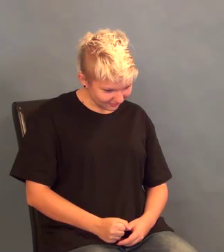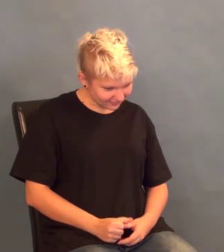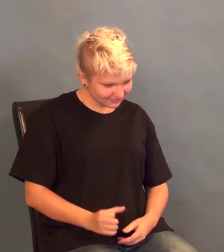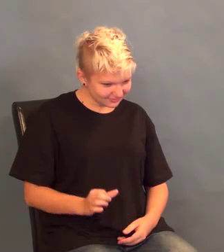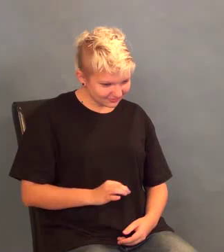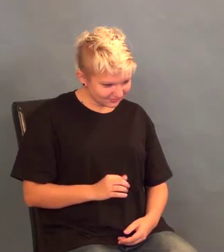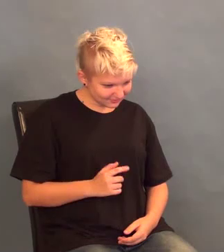Środa...